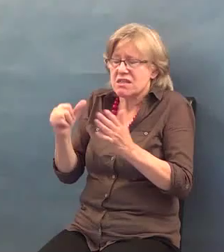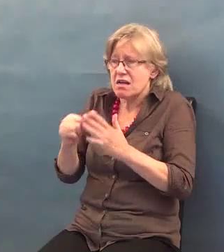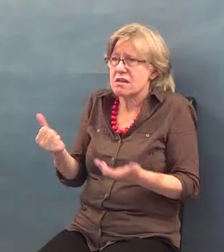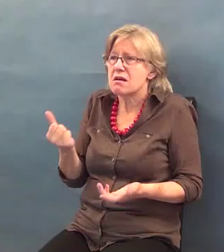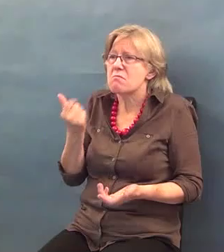Wycieczka.